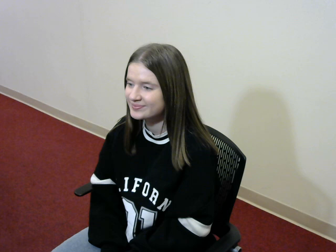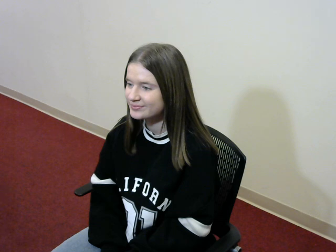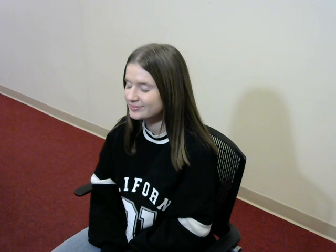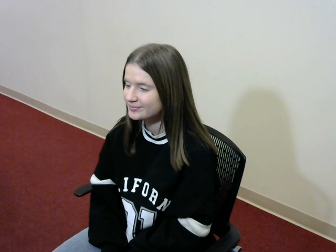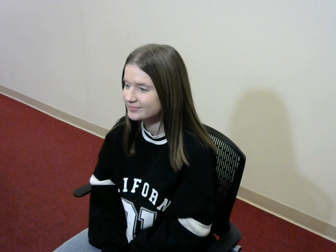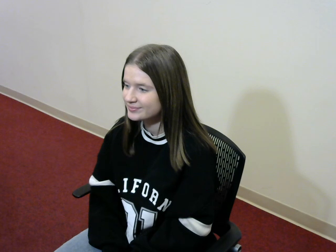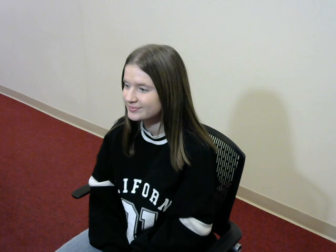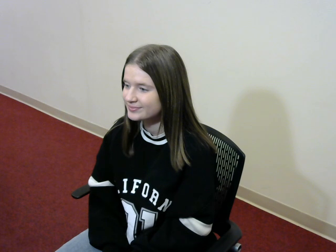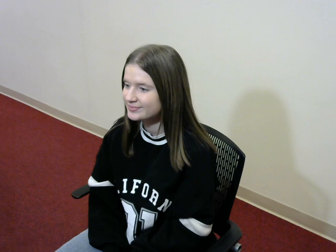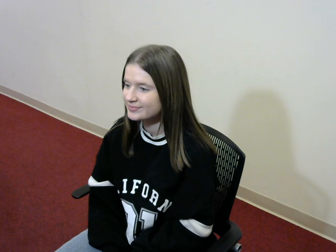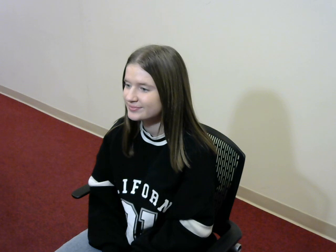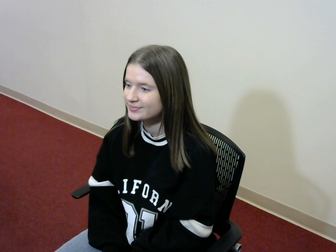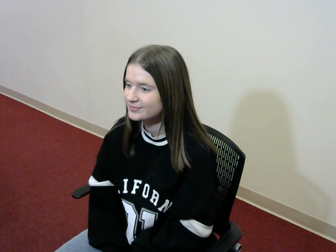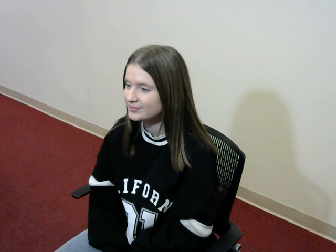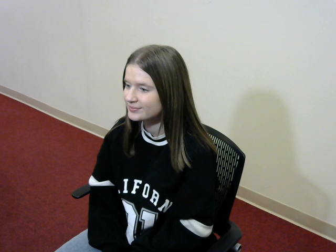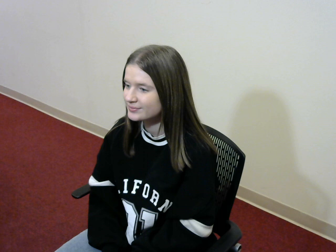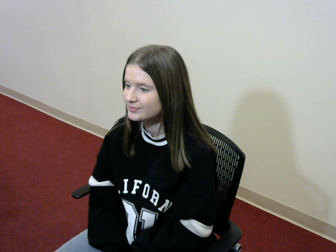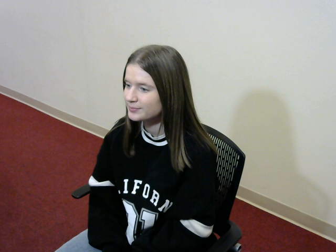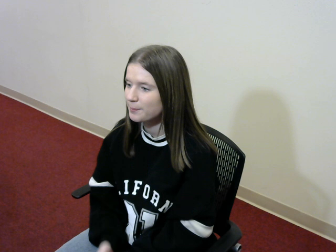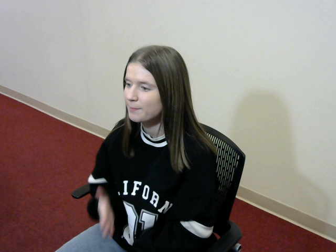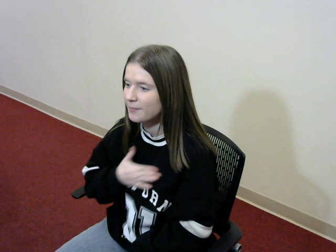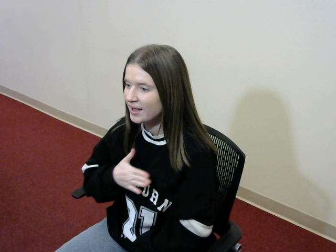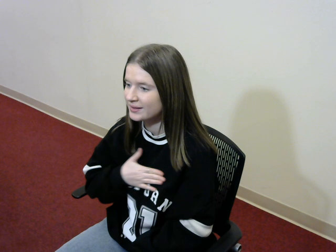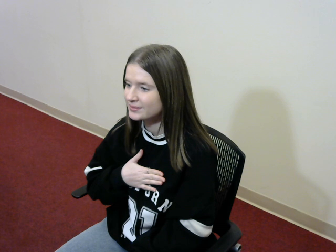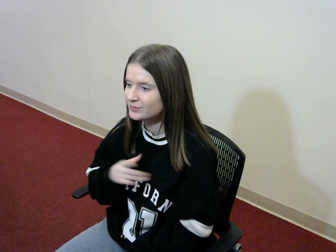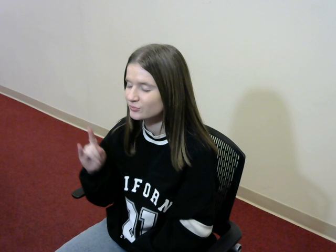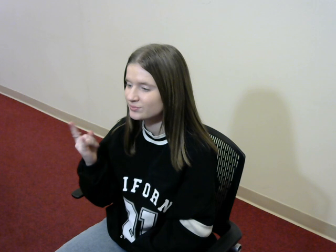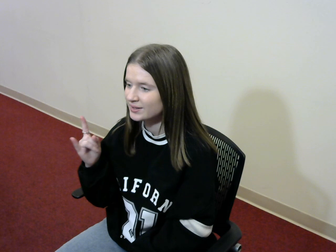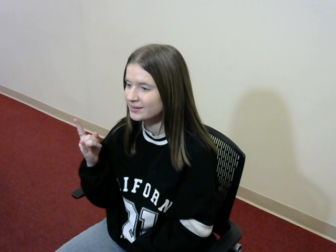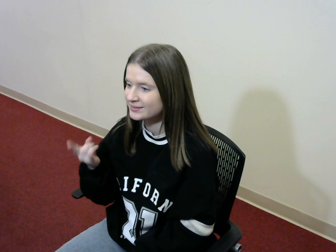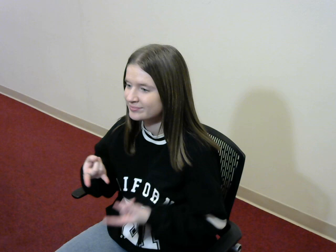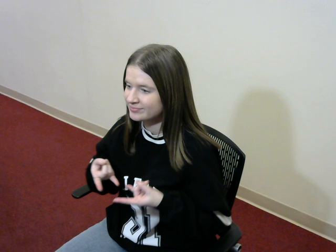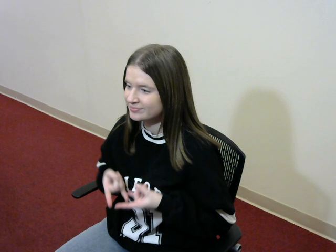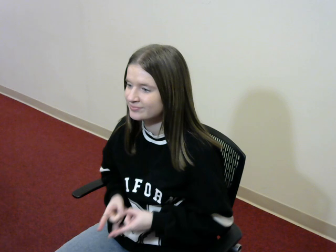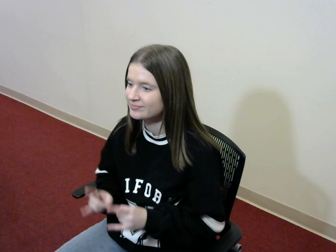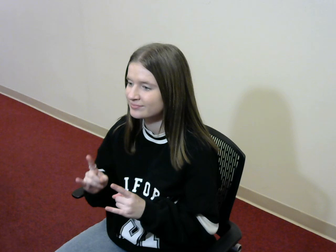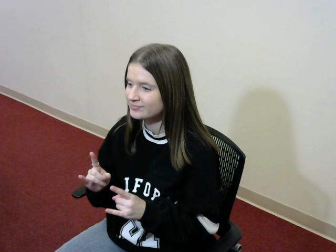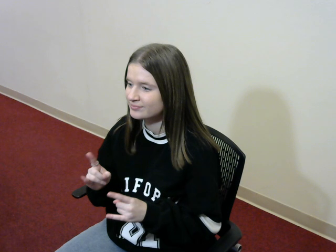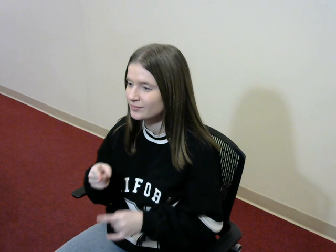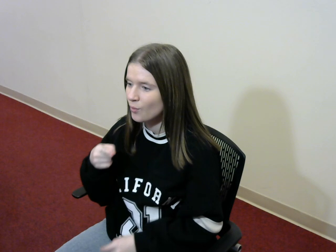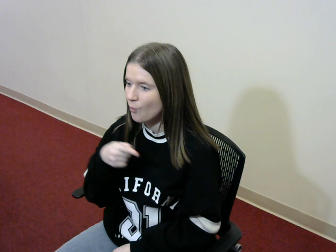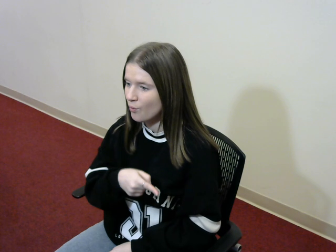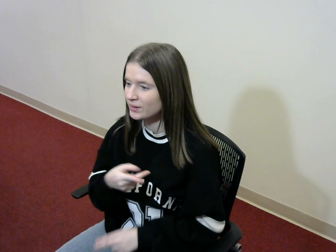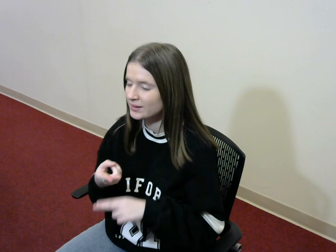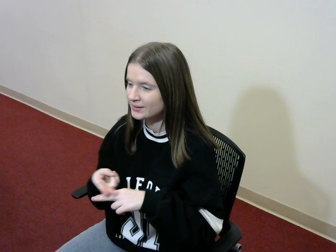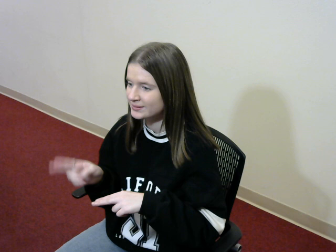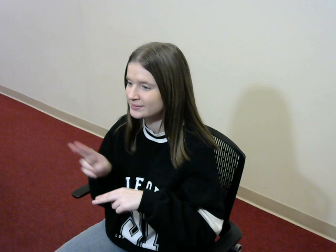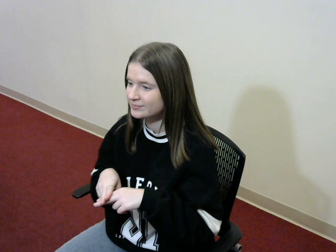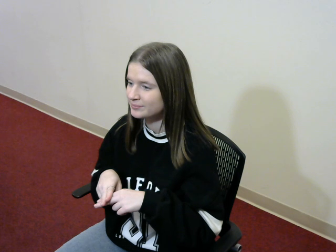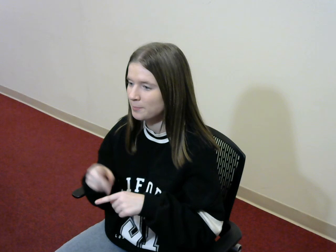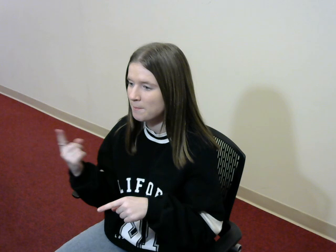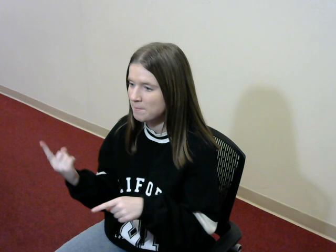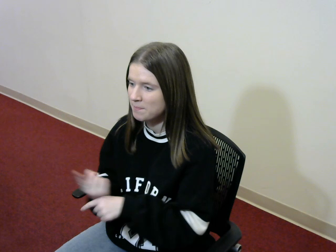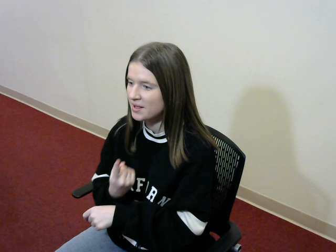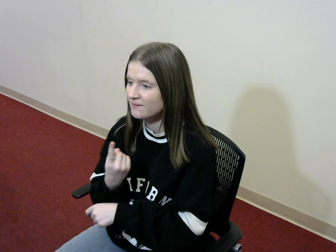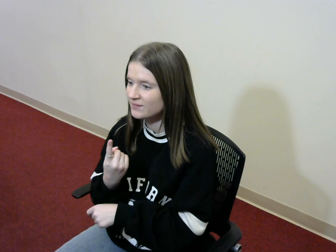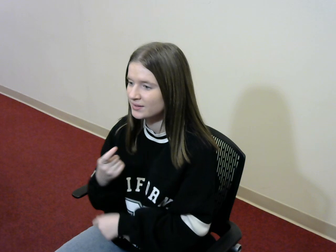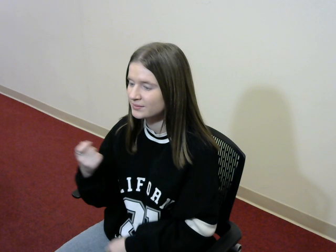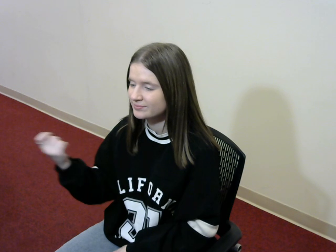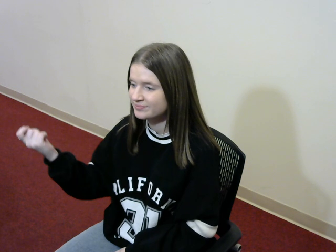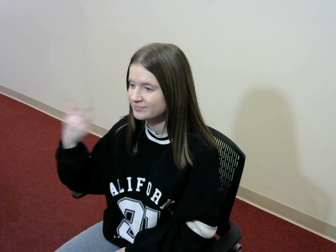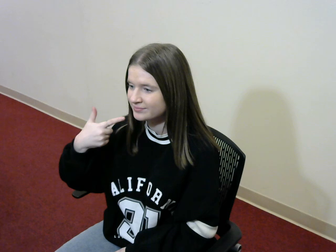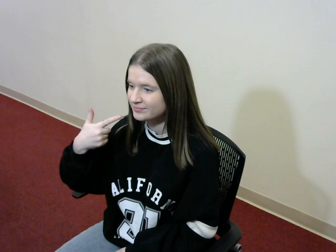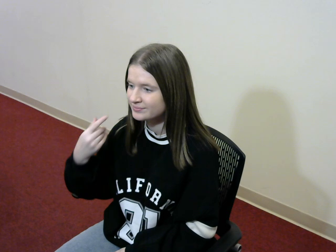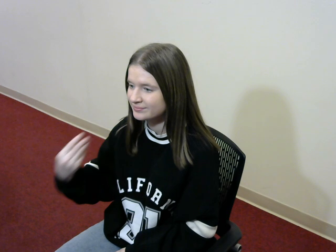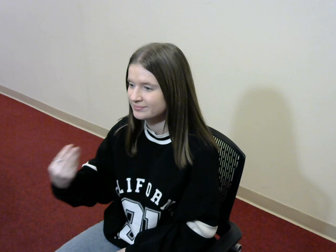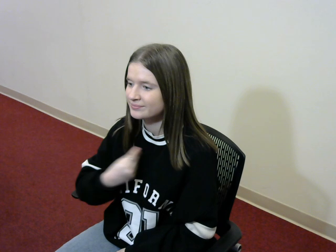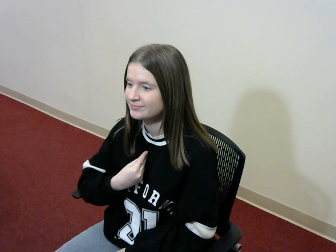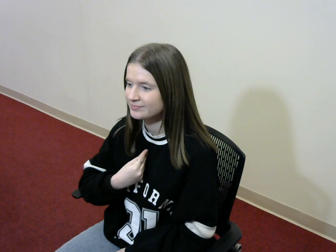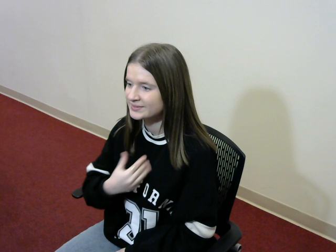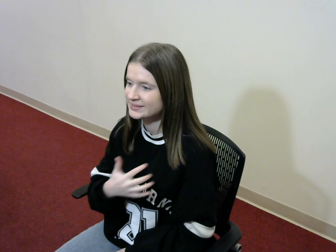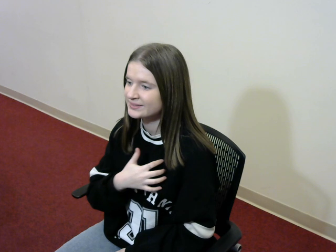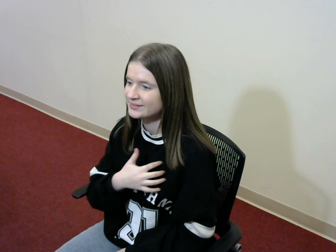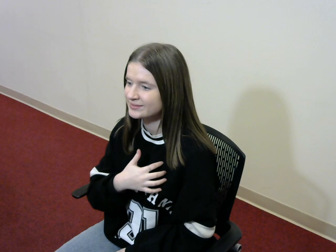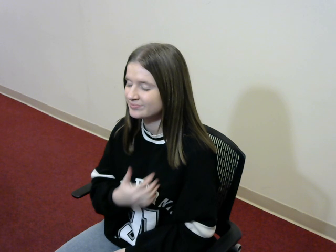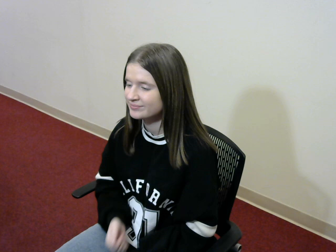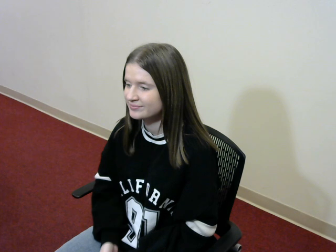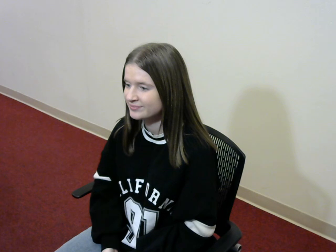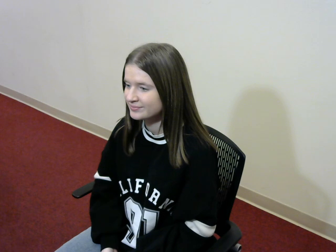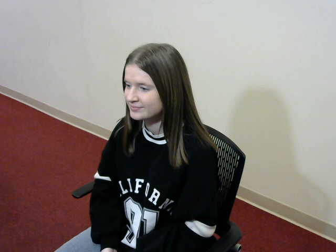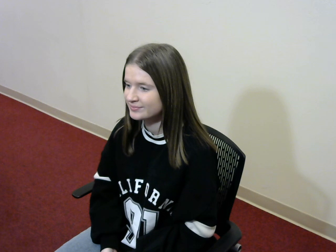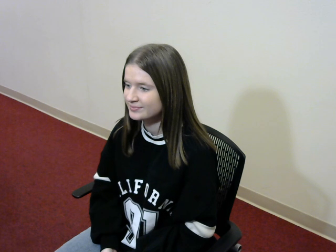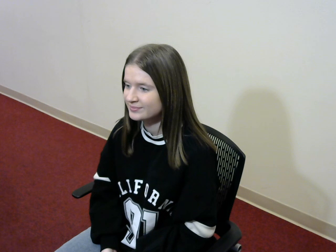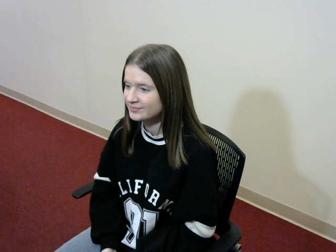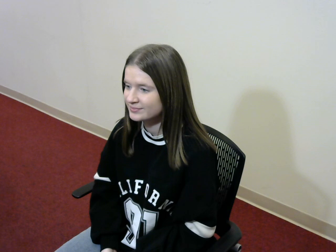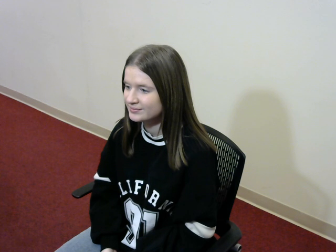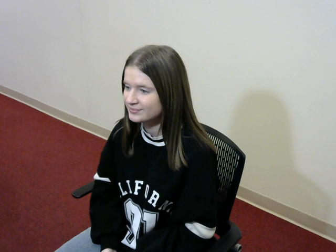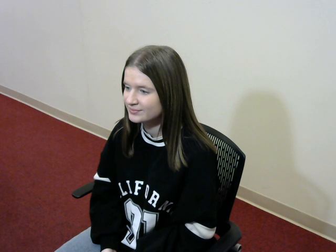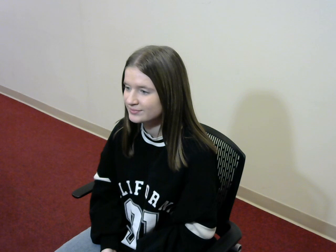Mənim uşağım anadan olub, ona görə birdəfəlik müavinət almaq istəyirəm